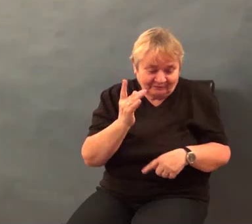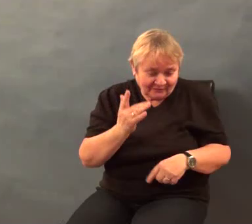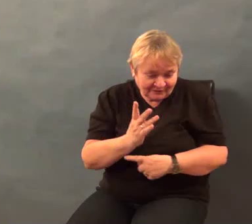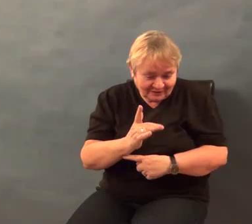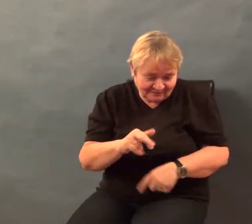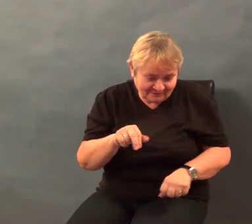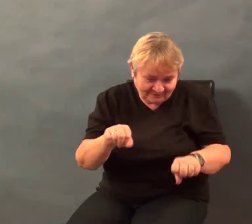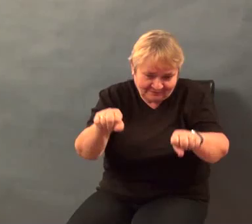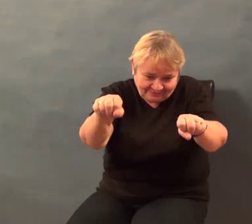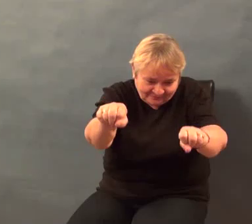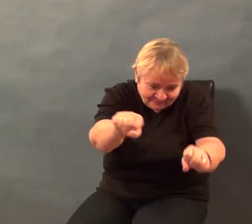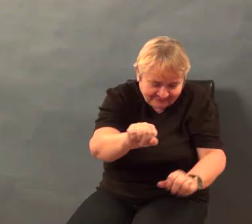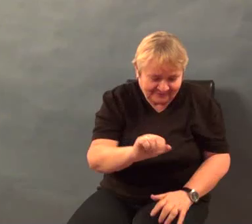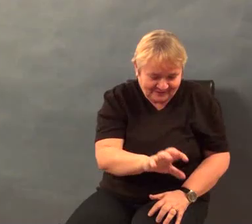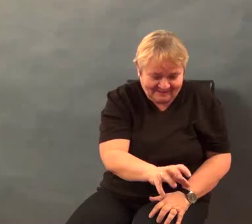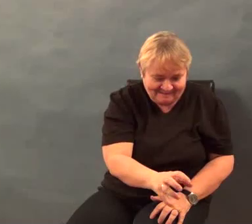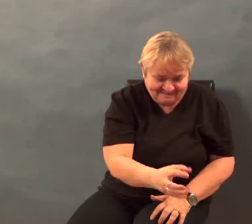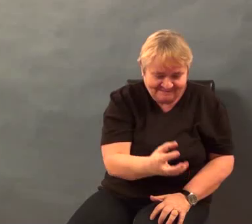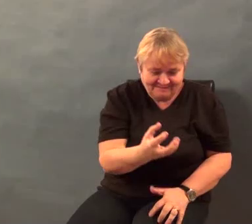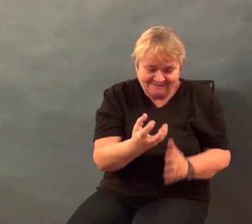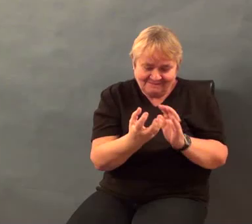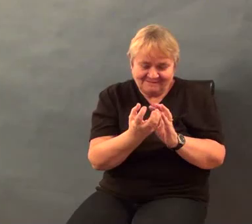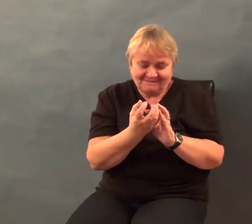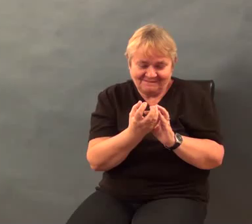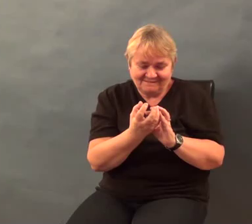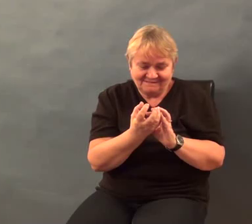Stawia rower i bierze jedną gruszkę do ręki.